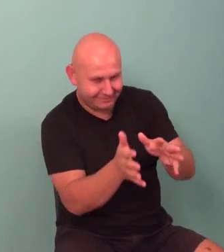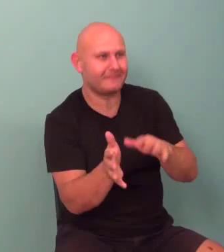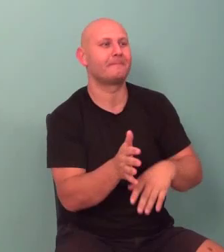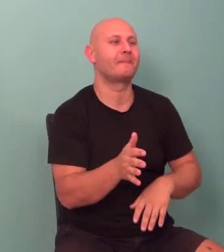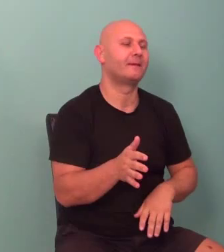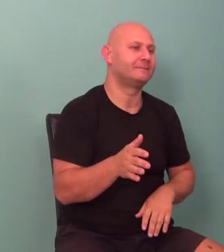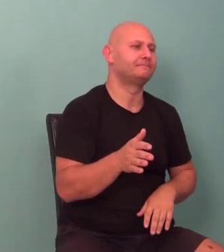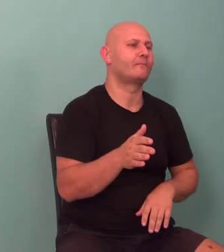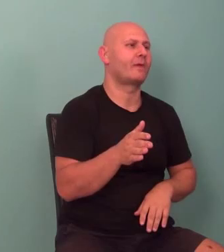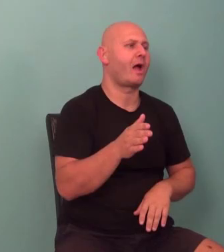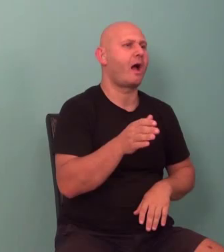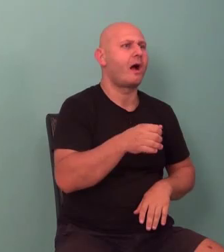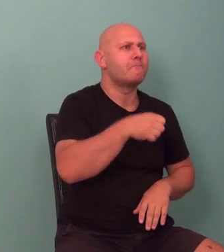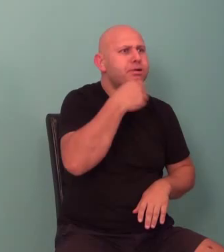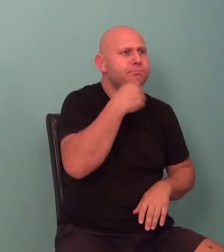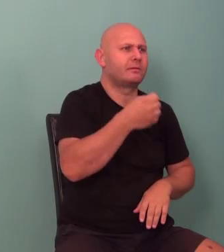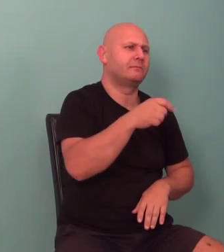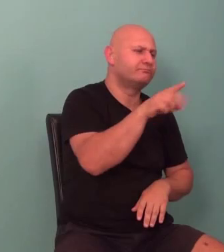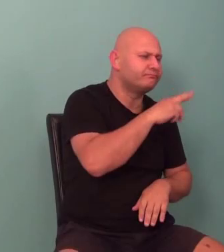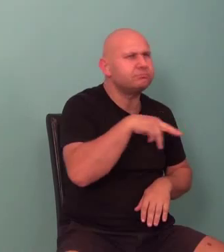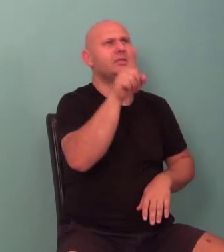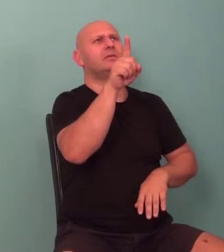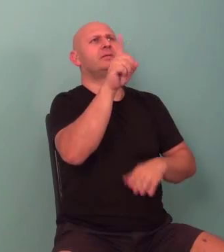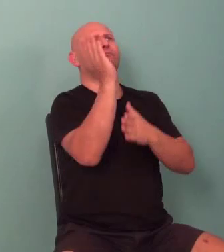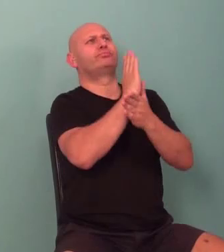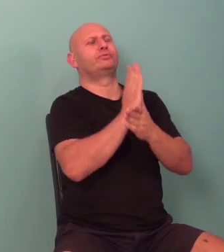Przychodzi babcia i spostrzega pękniętą szybę.